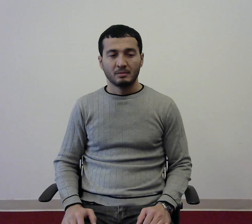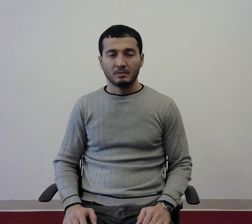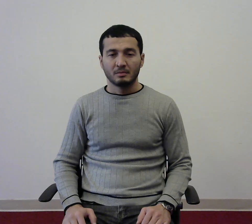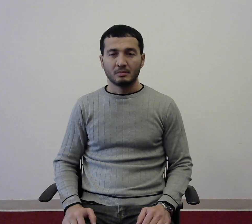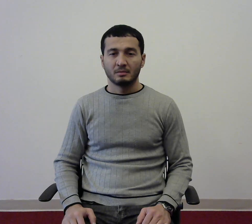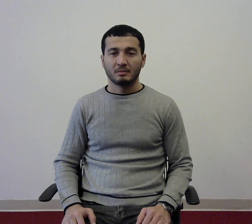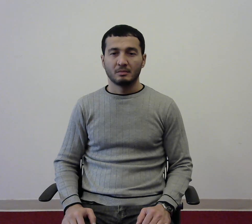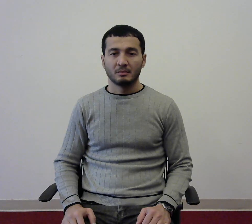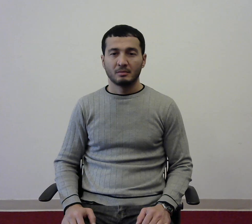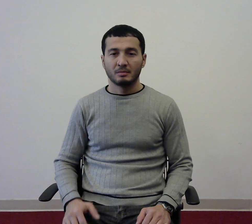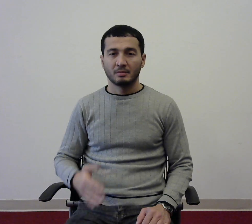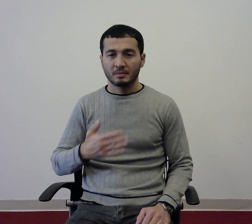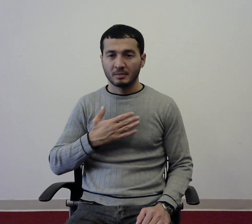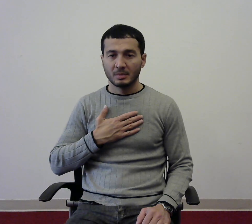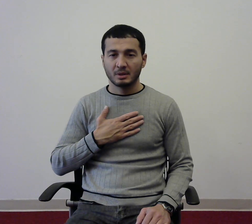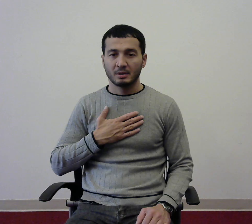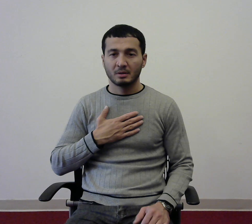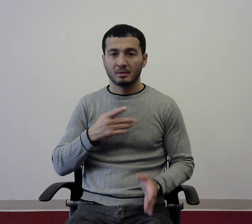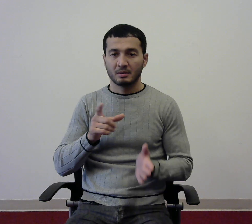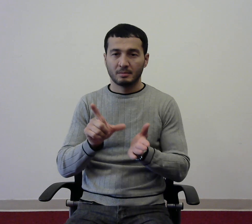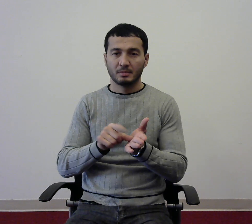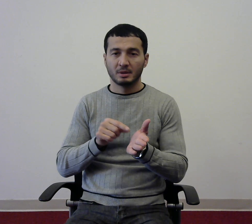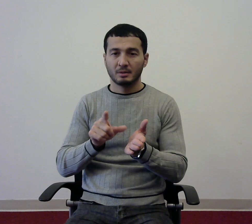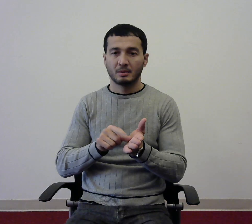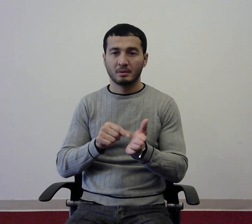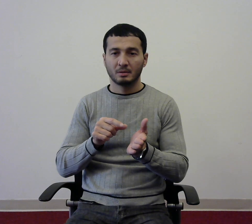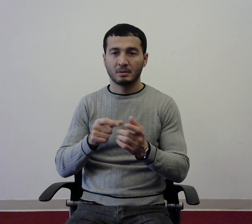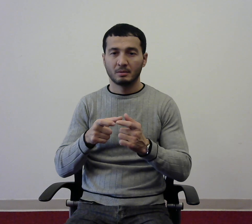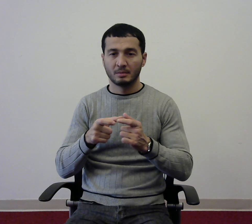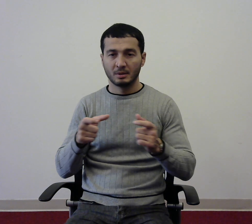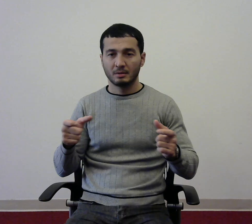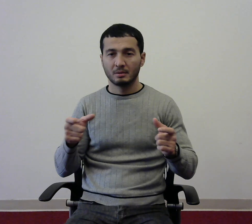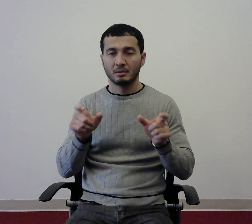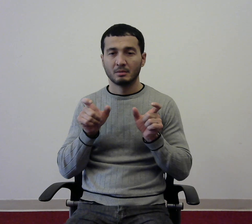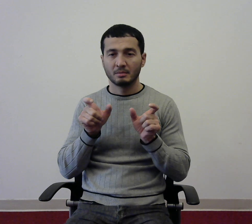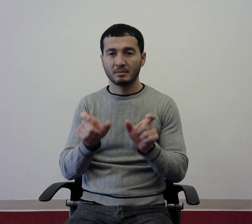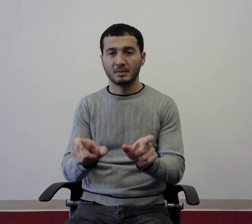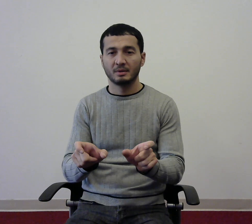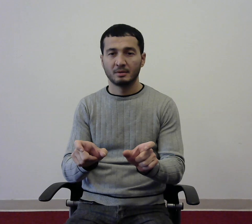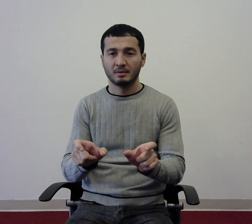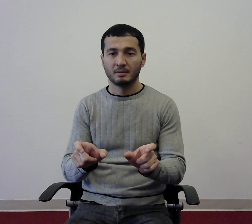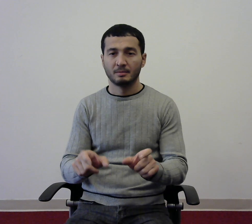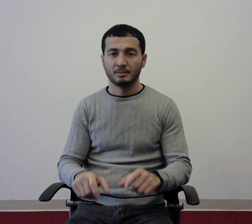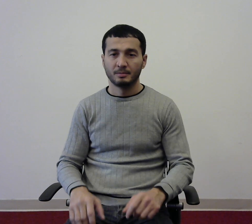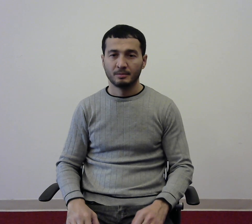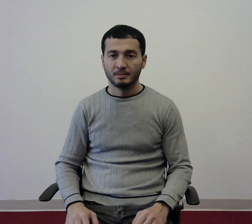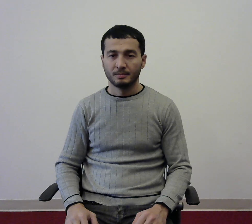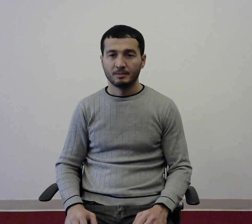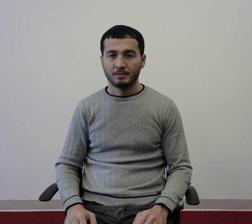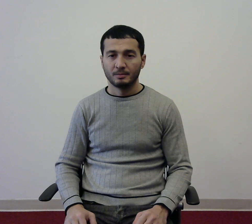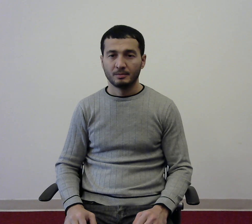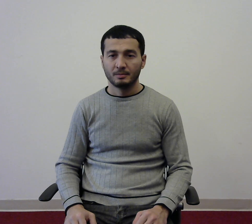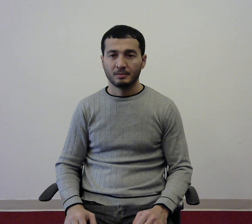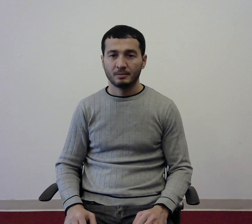Mənim pensiya kartım bloklanıb